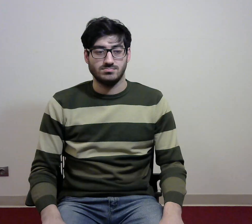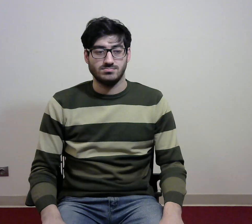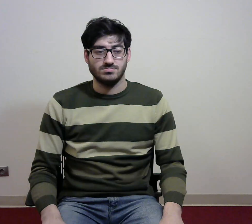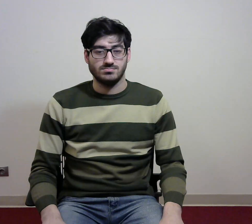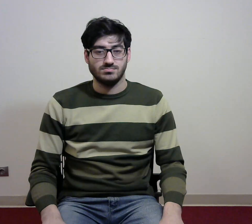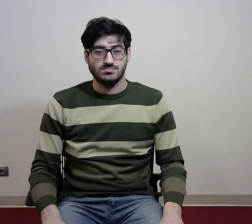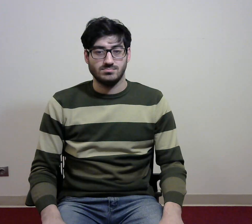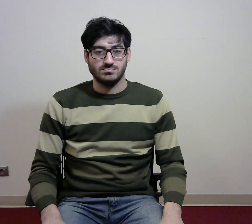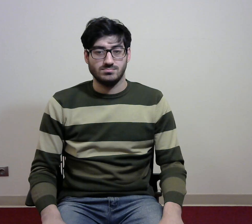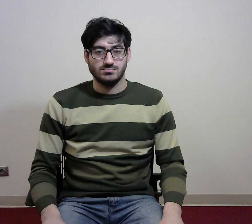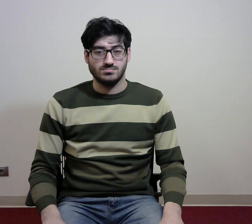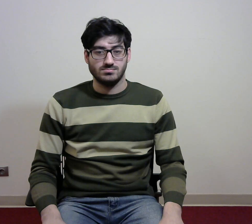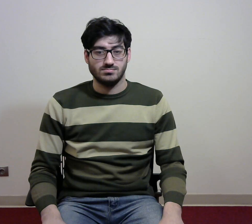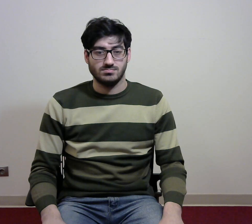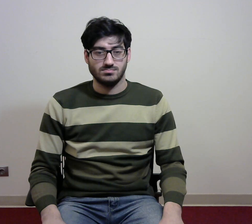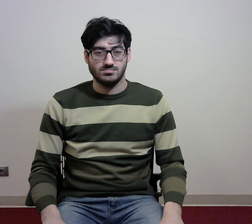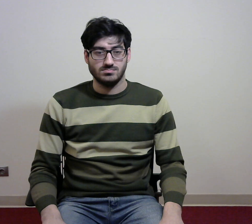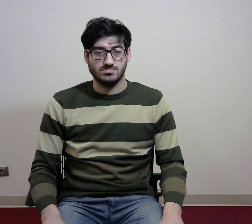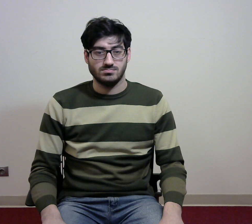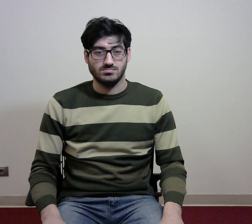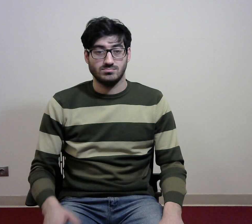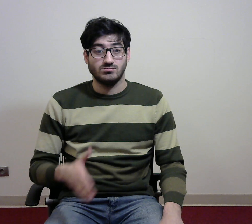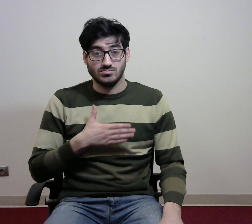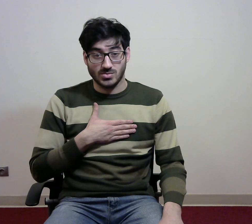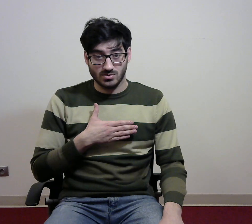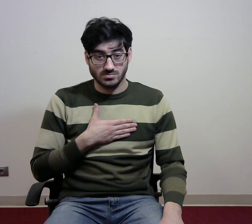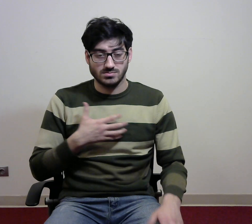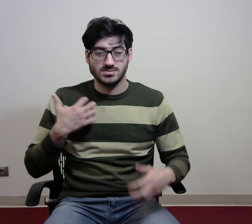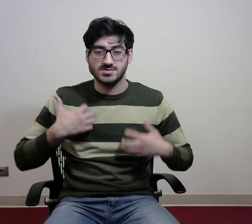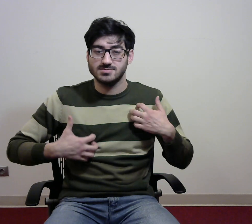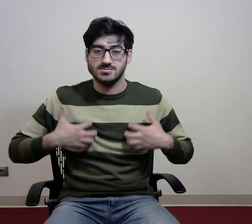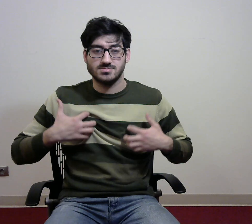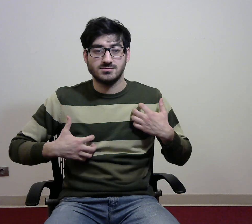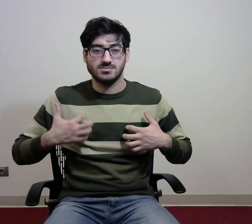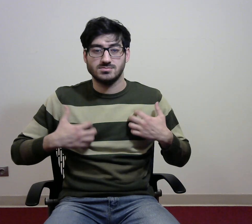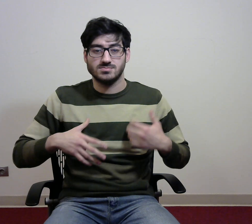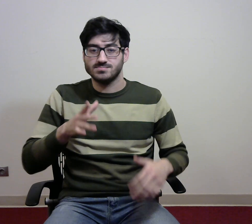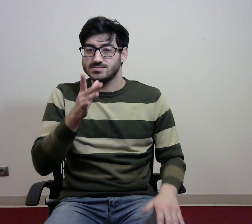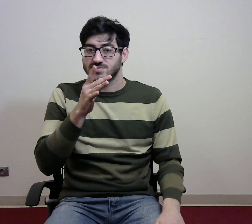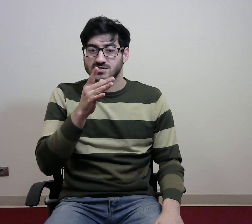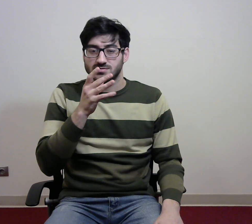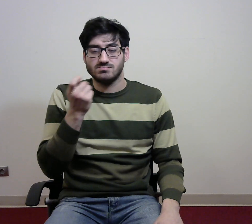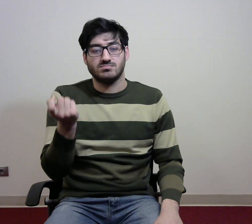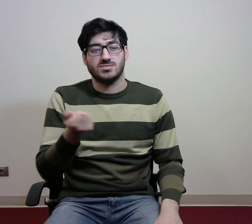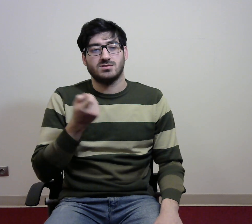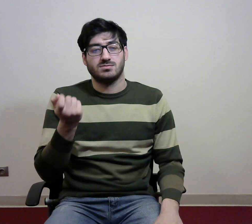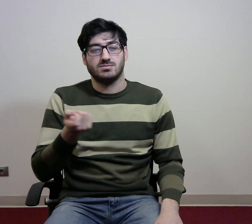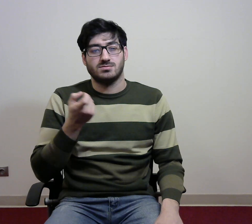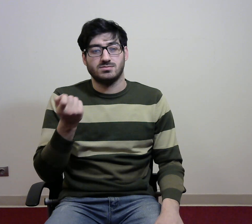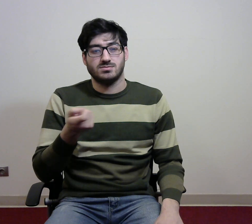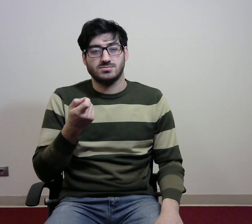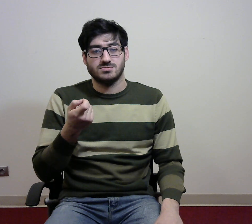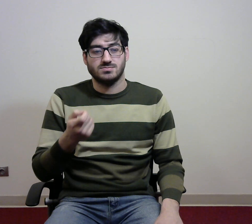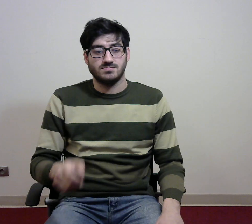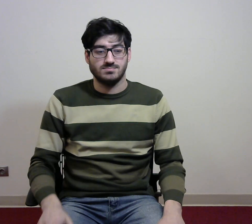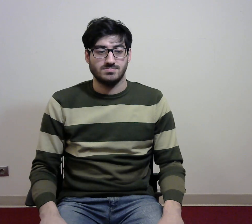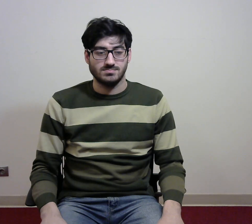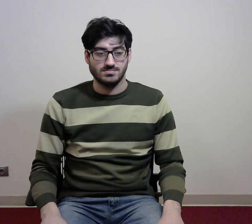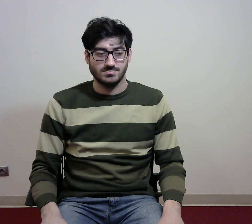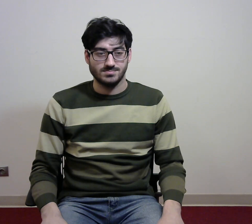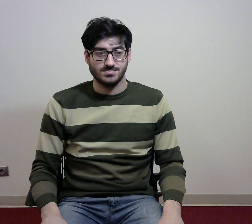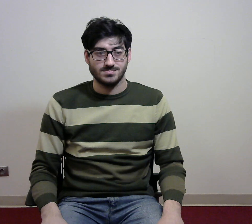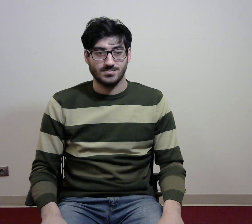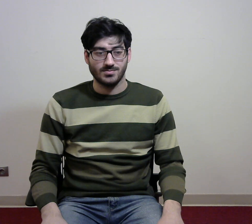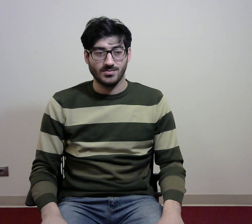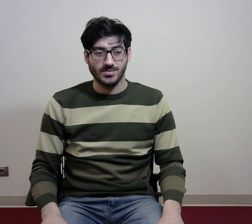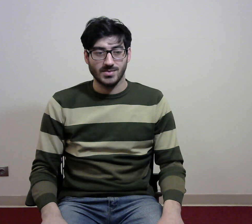Mən tələsirəm, vaxtım azdır